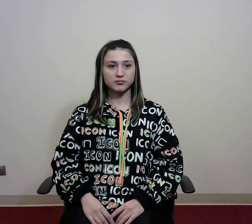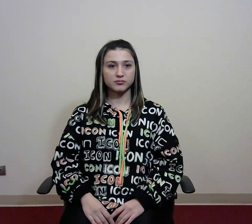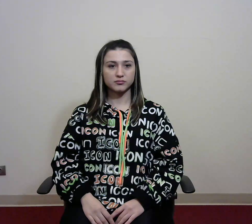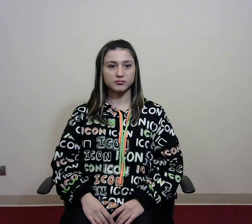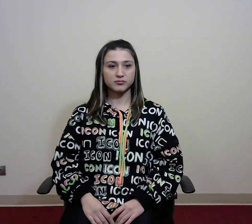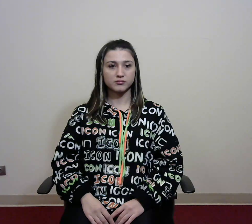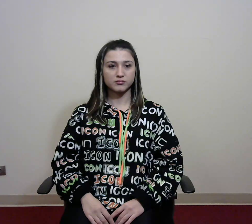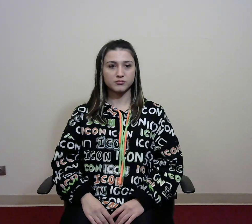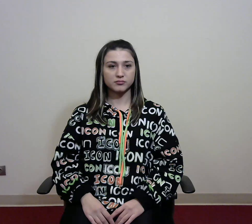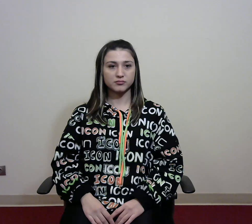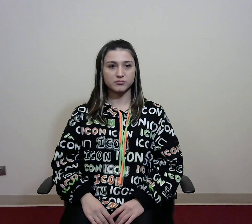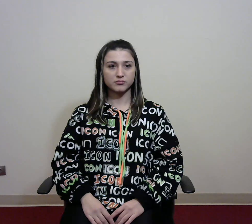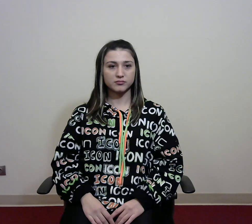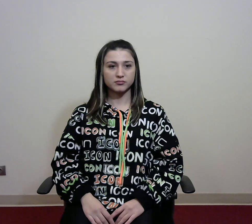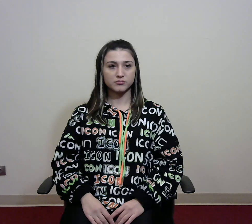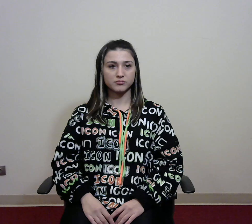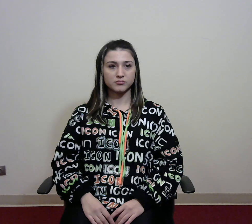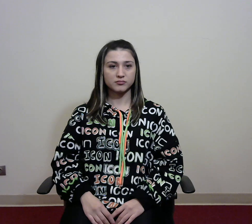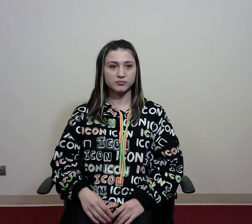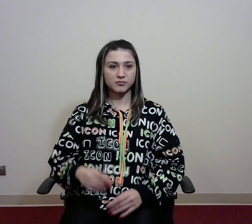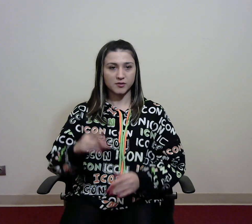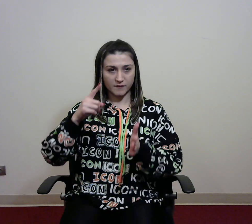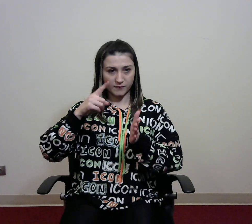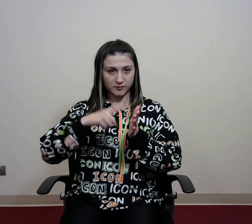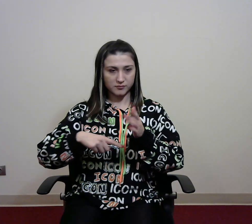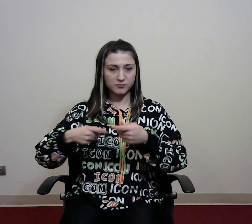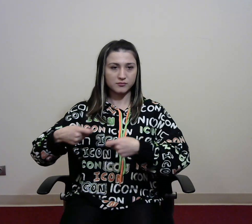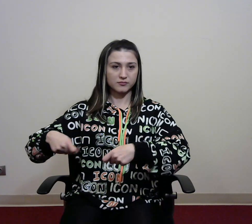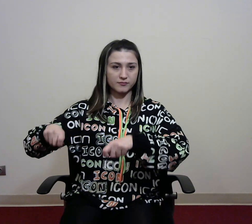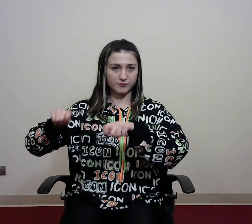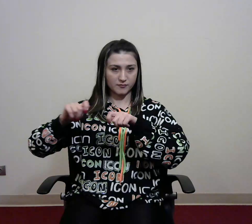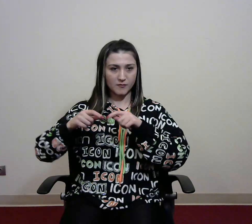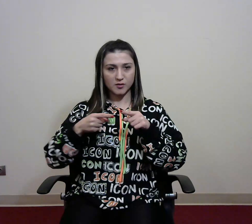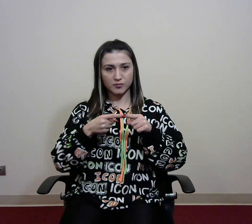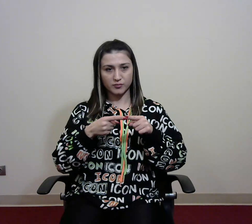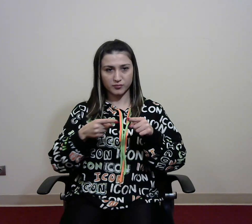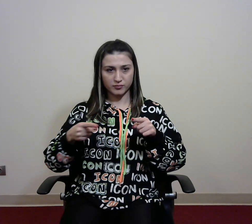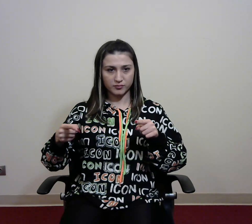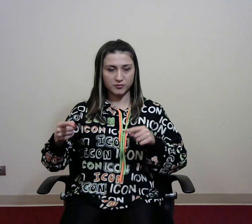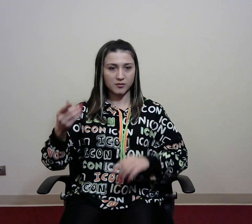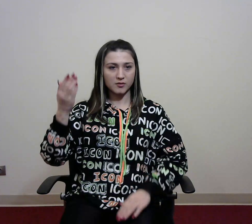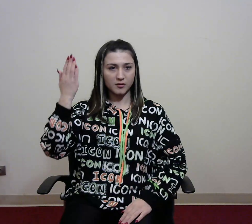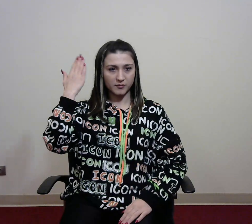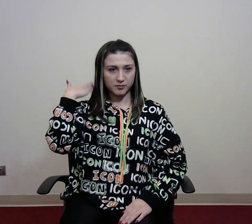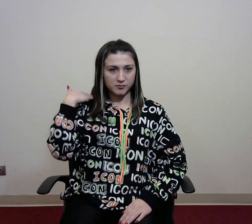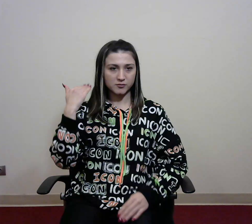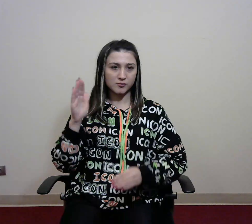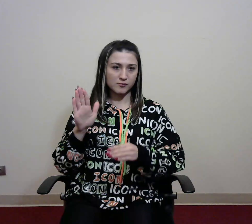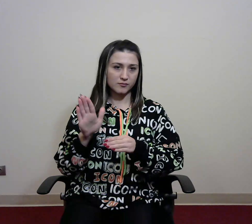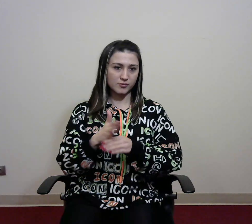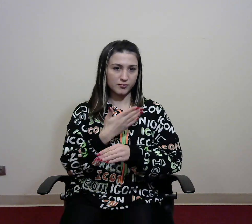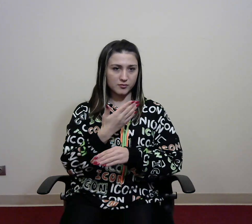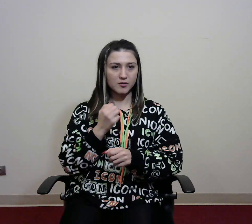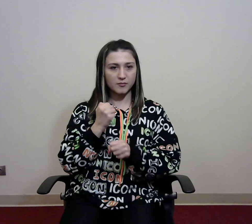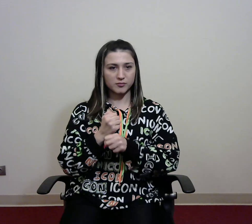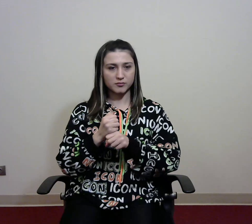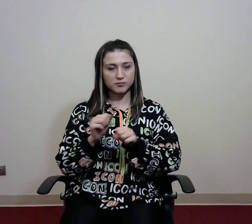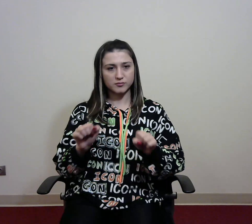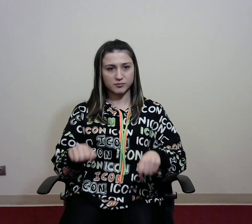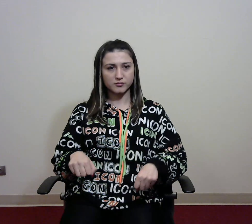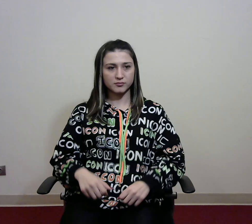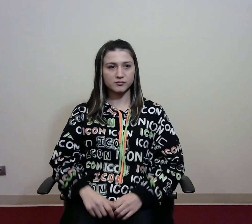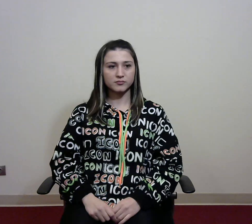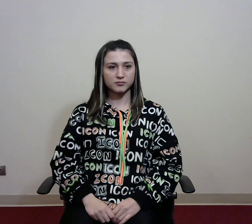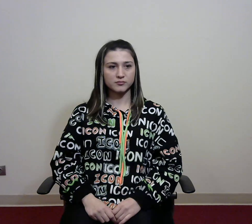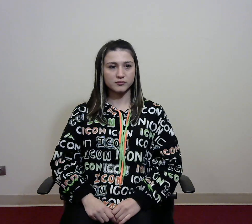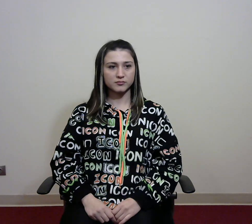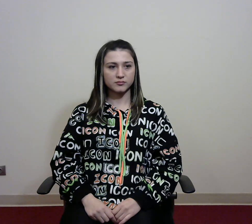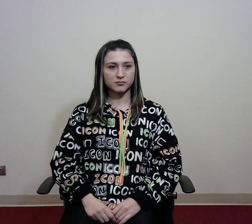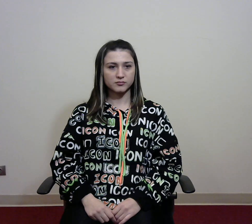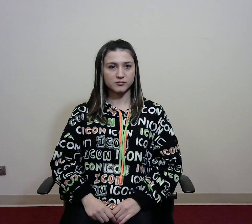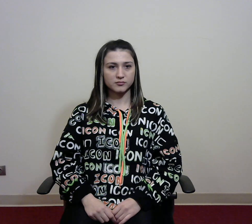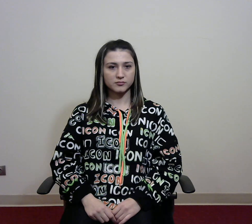Etibarnaməni müddətindən əvvəl ləğv etdirmək olarmı?